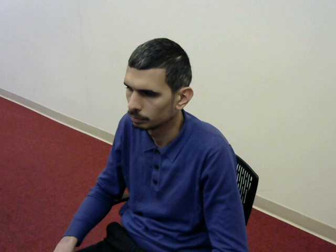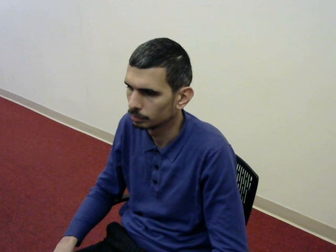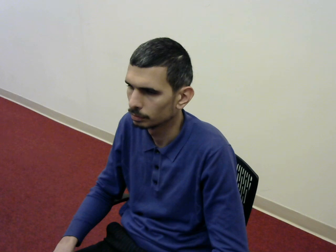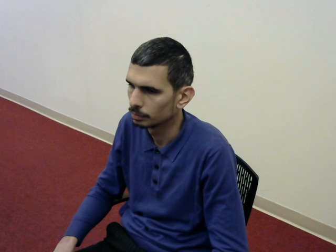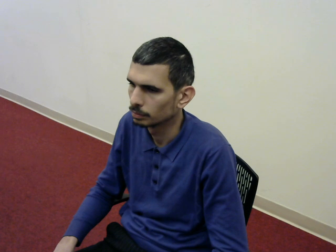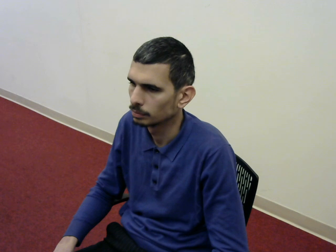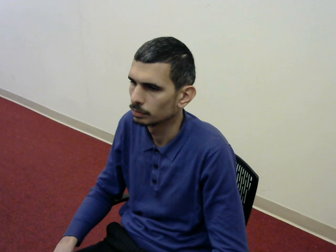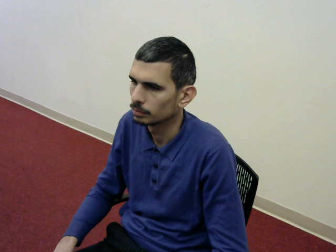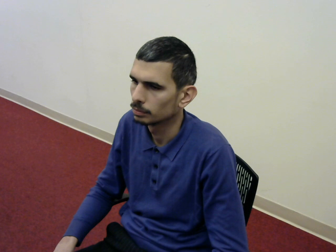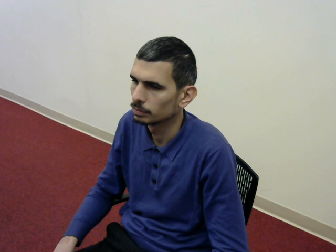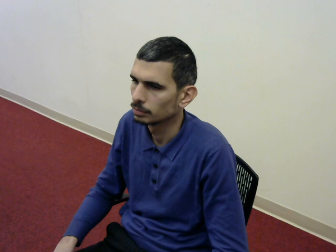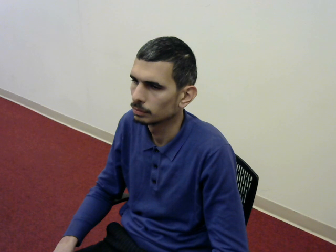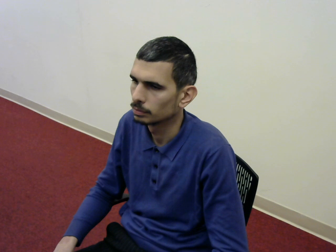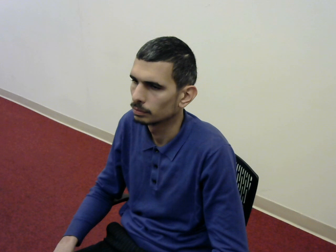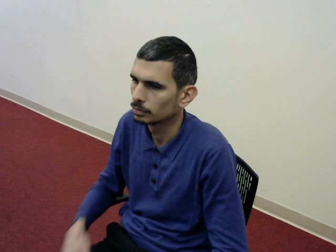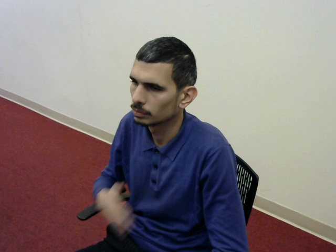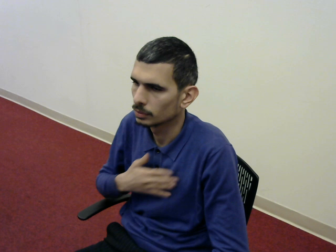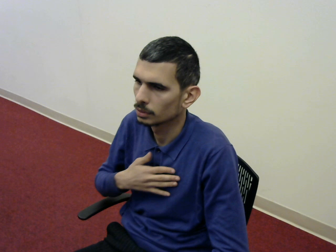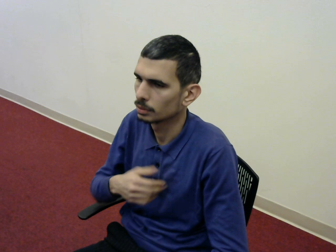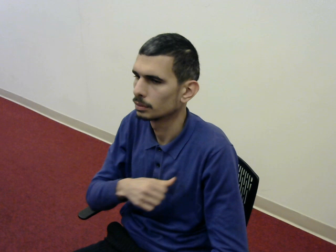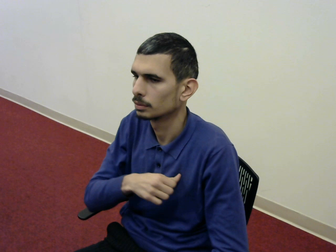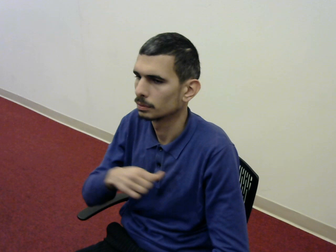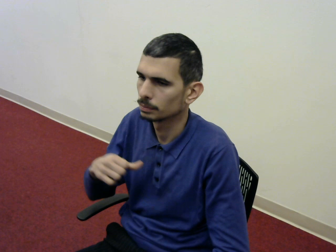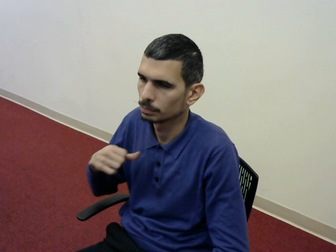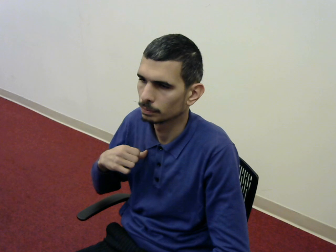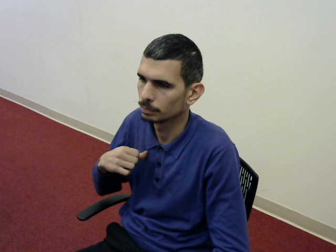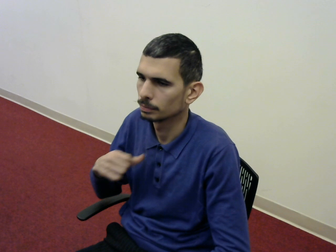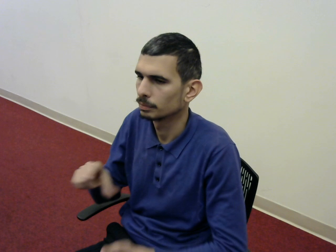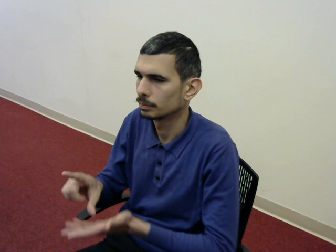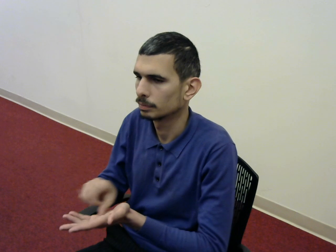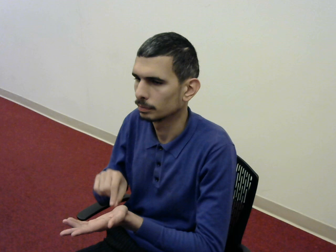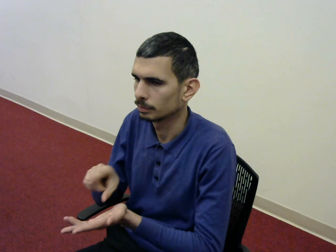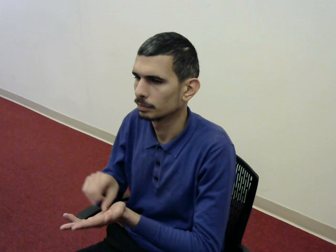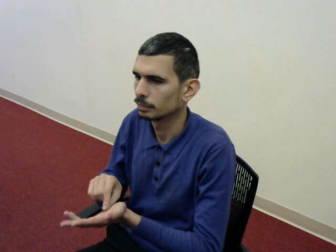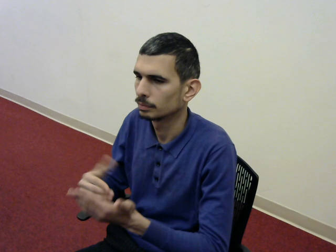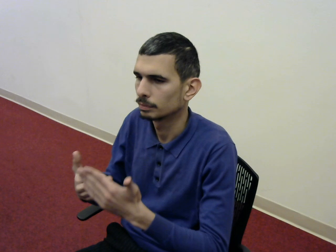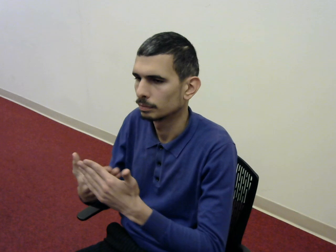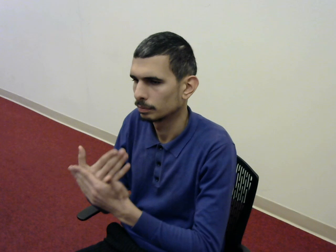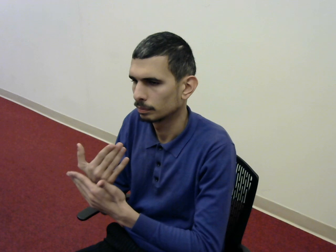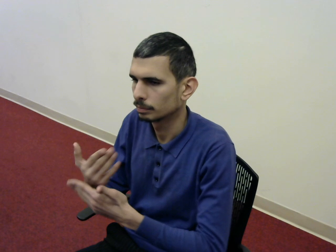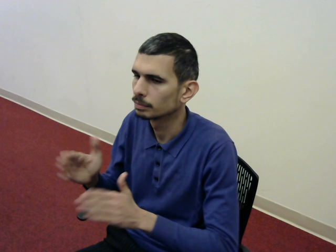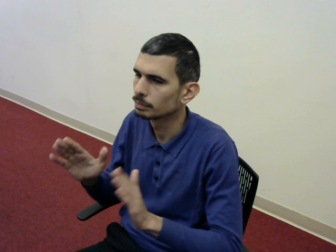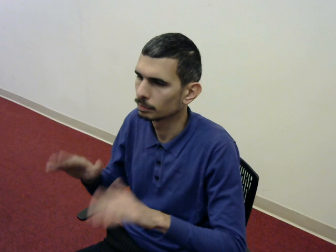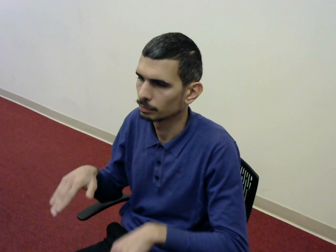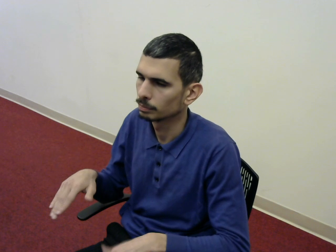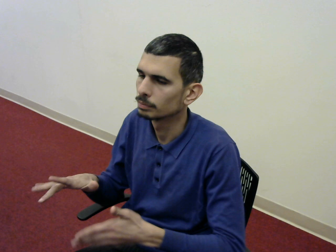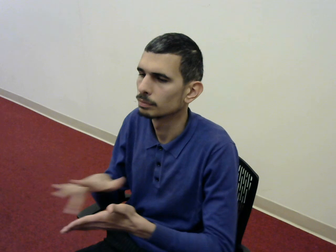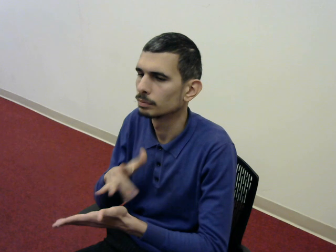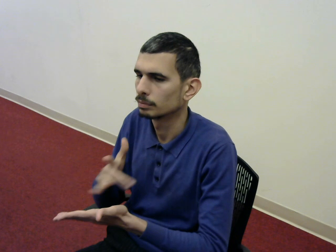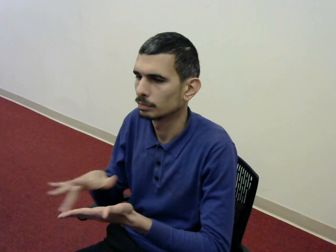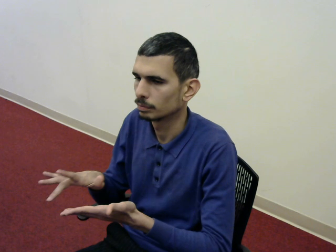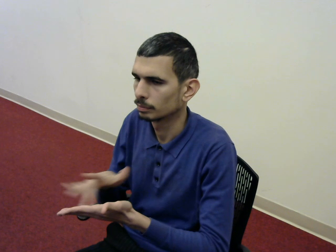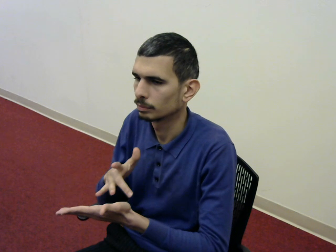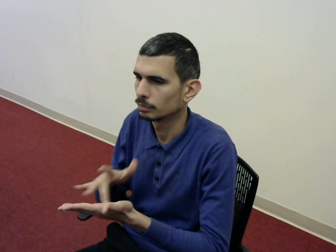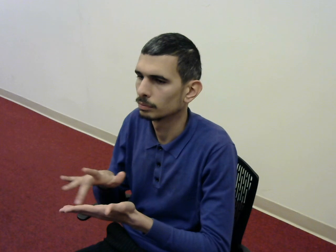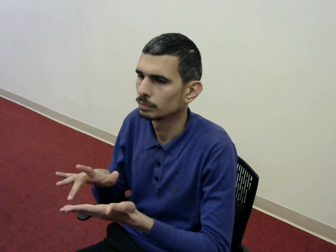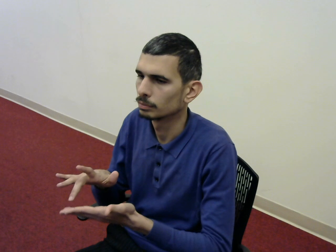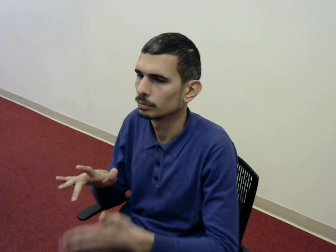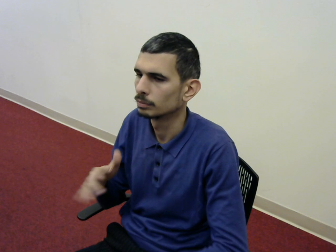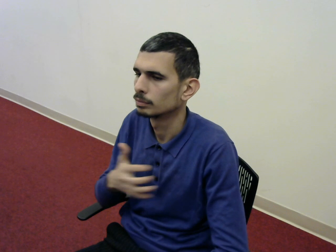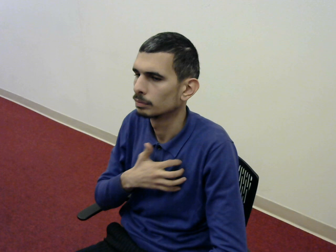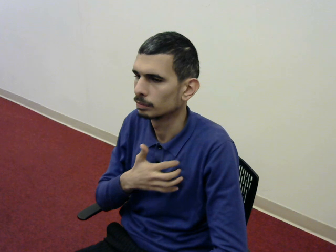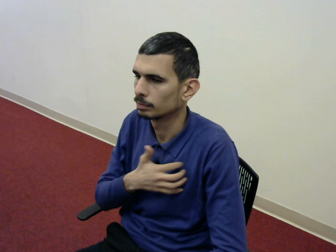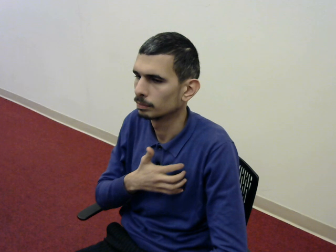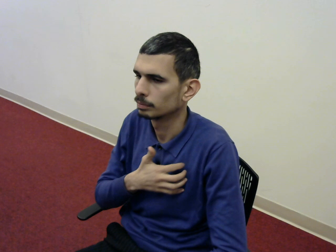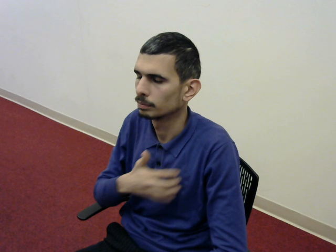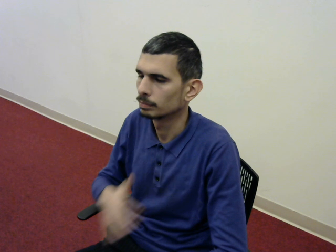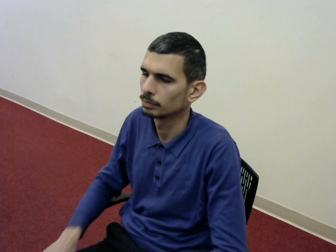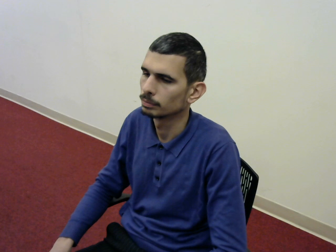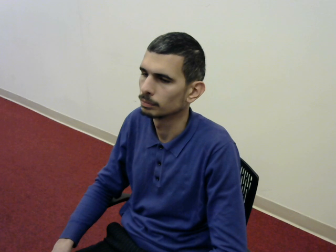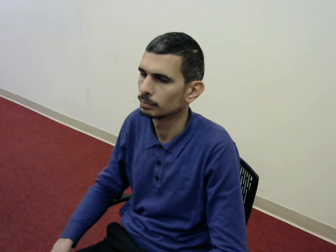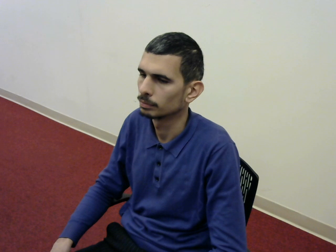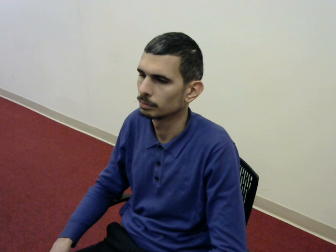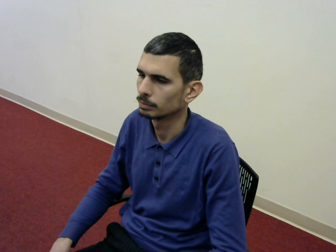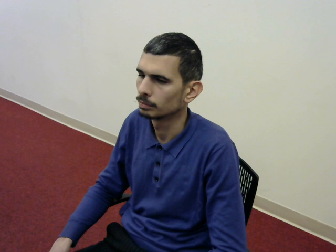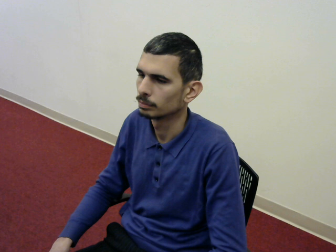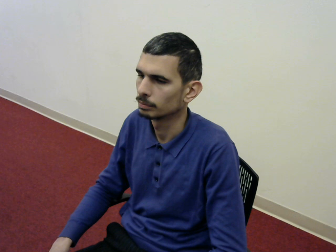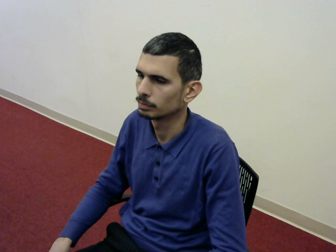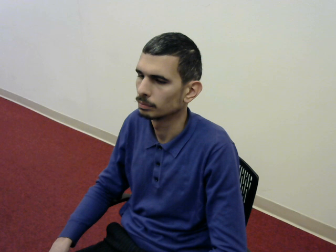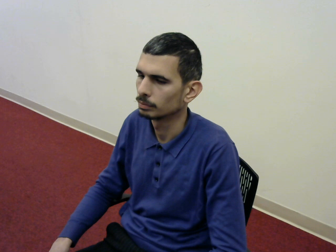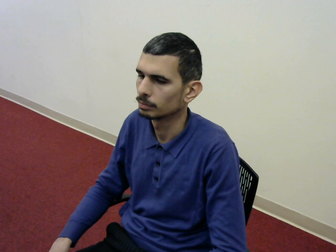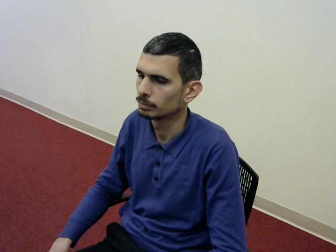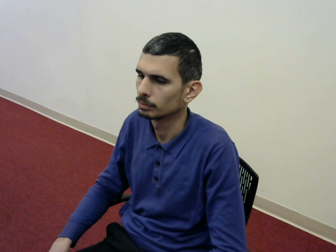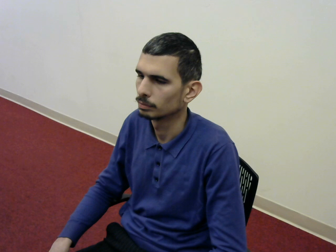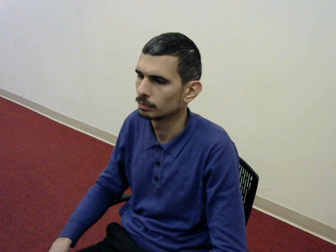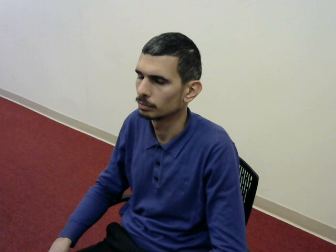Mən öz pensiyamı yenidən hesablatdırmaq istəyirəm